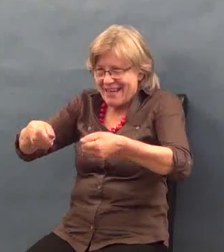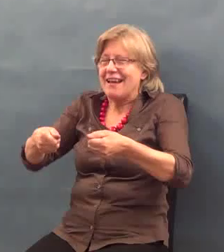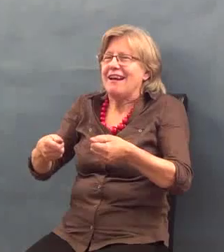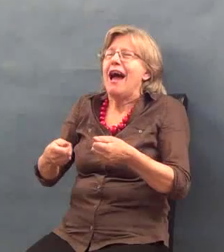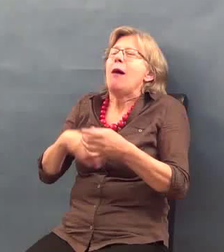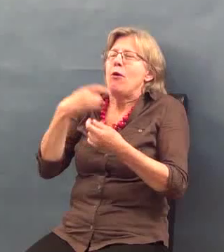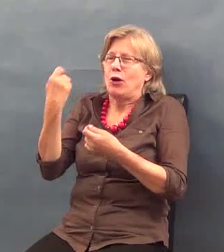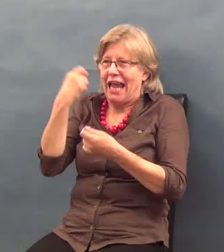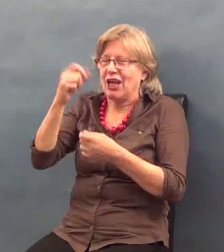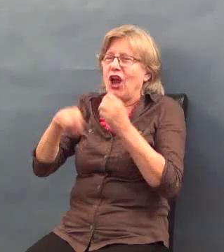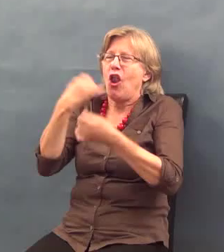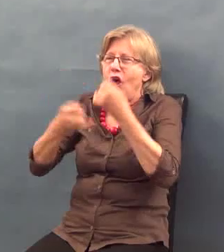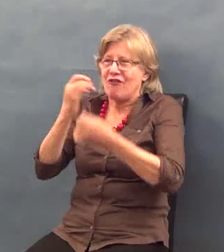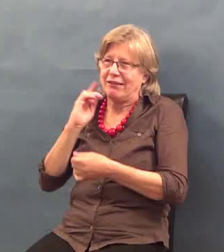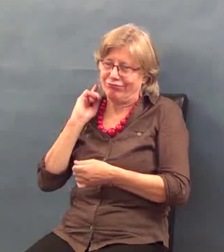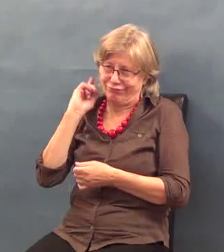I odjeżdża na rowerze.